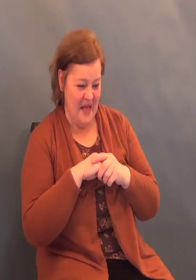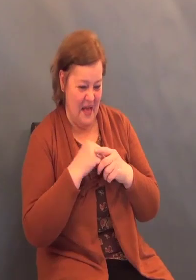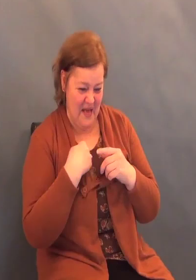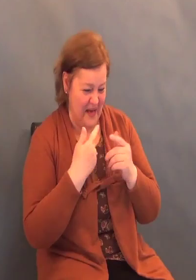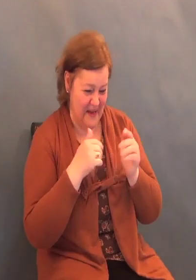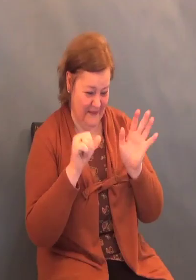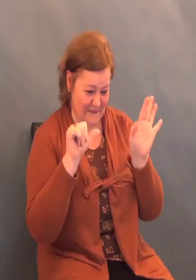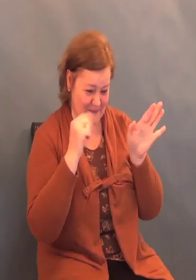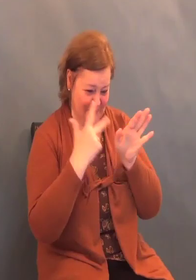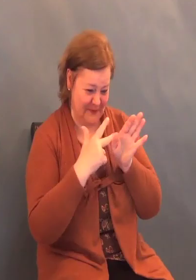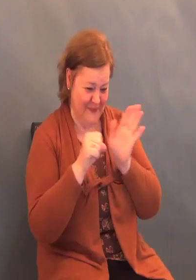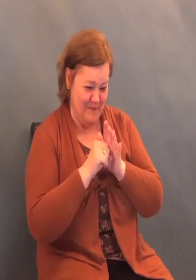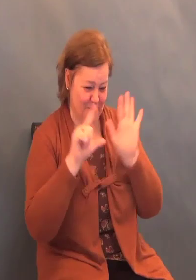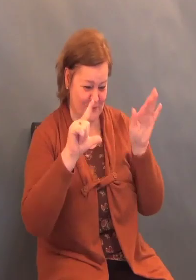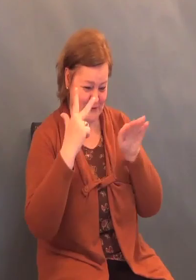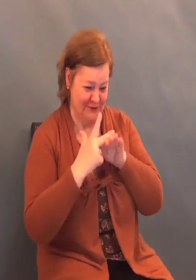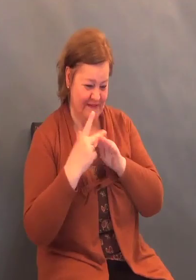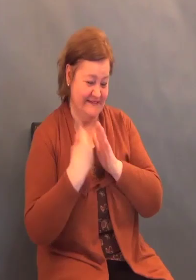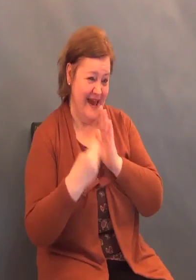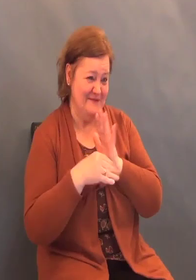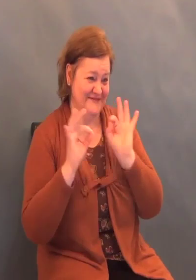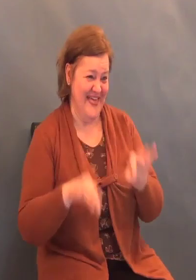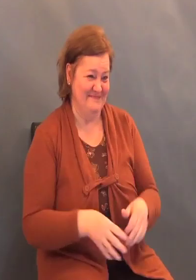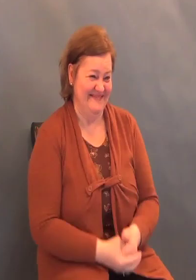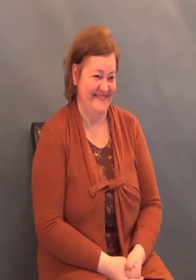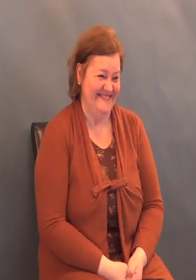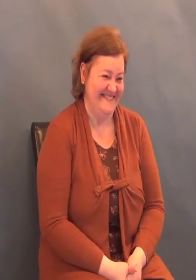Od szóstej trzydzieści do siódmej trzydzieści jestem na zakupach w sklepie.